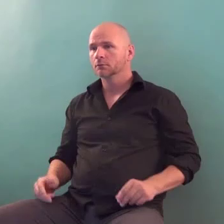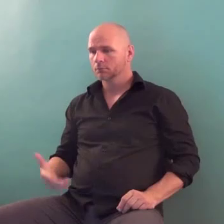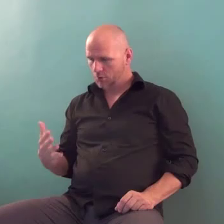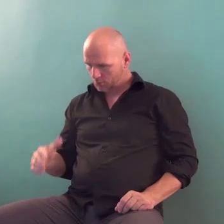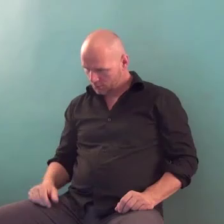Piątego.